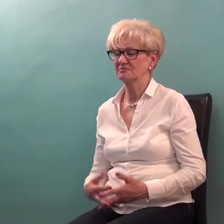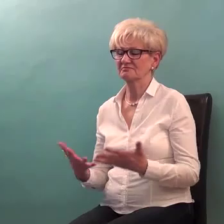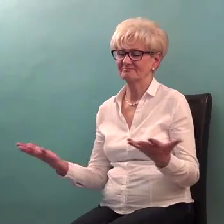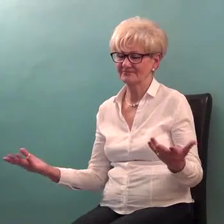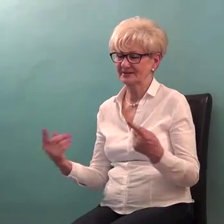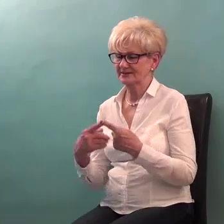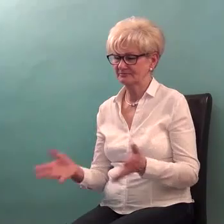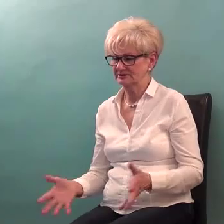Niestety, nie pasuje.